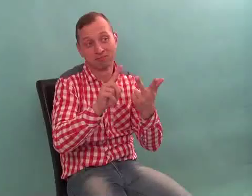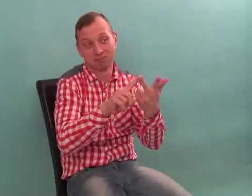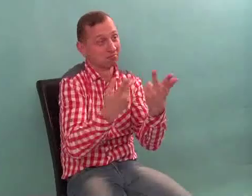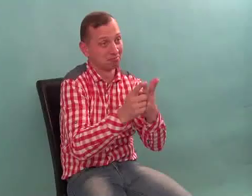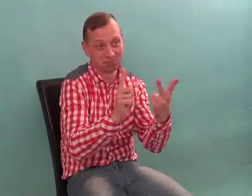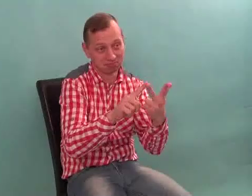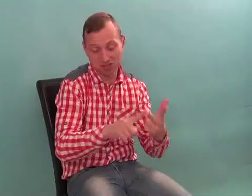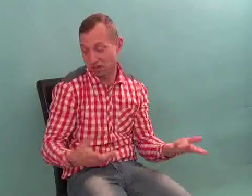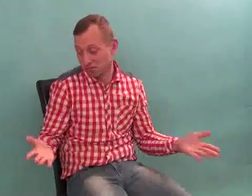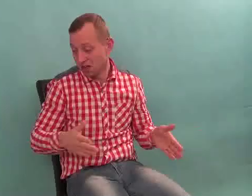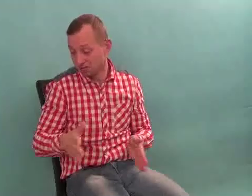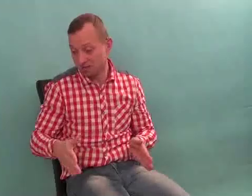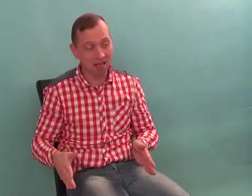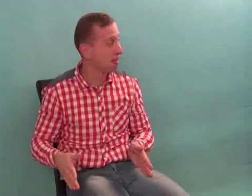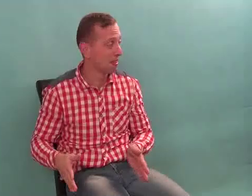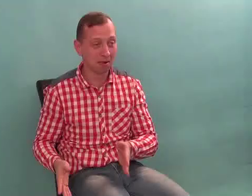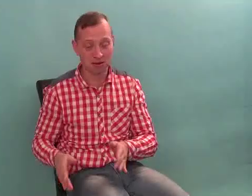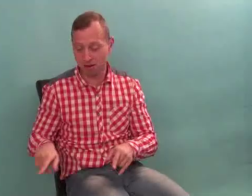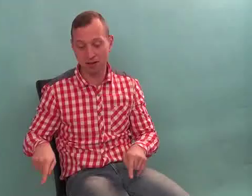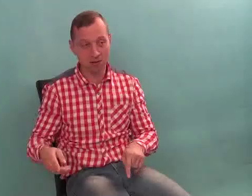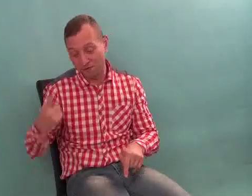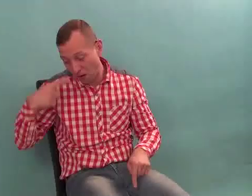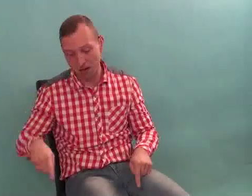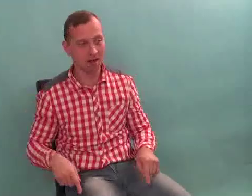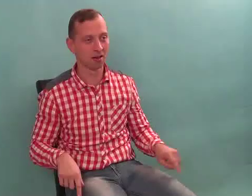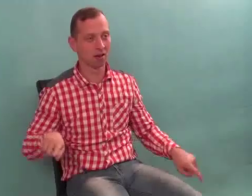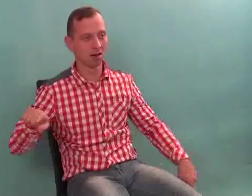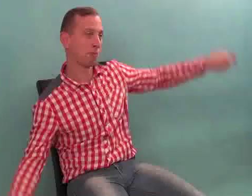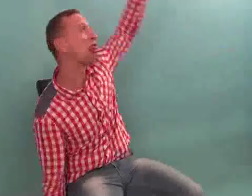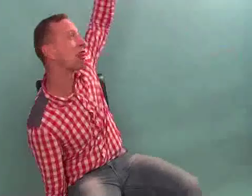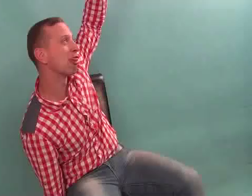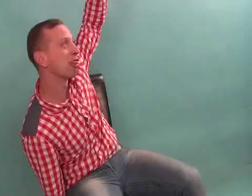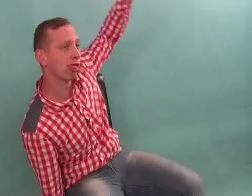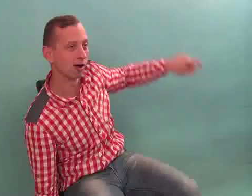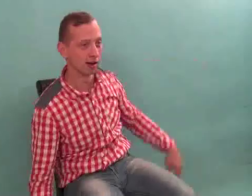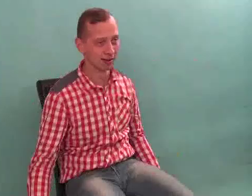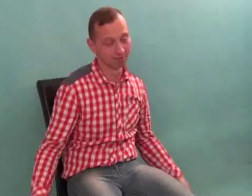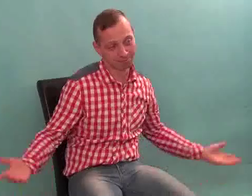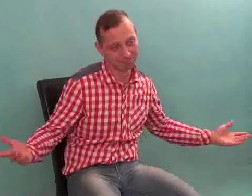Po trzecie, tak samo jak na ulicy ktoś zostawi deskę i ktoś się przewróci.